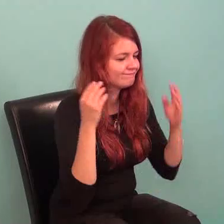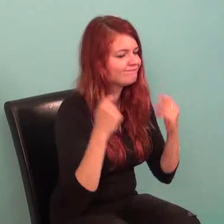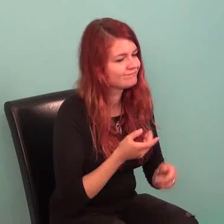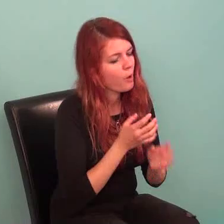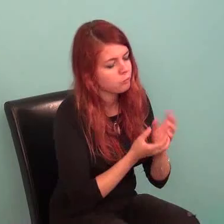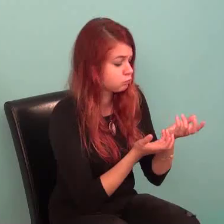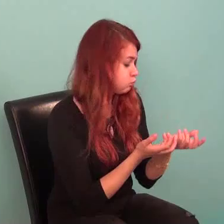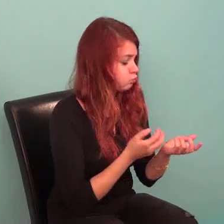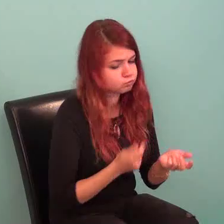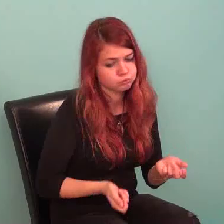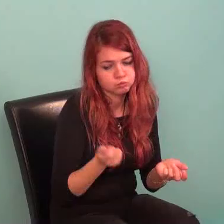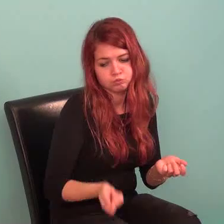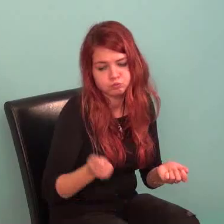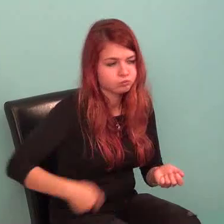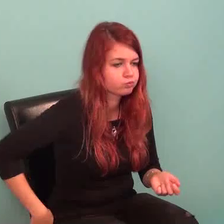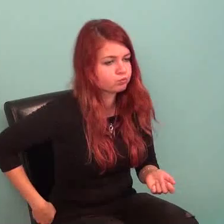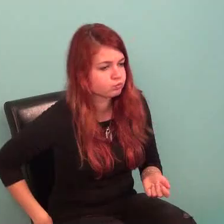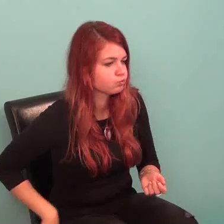Drugi chłopak trzyma gruszki, chowa paletkę do kieszeni.